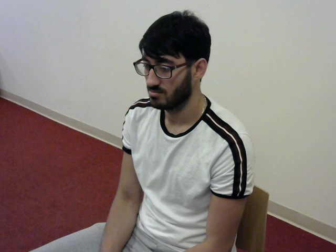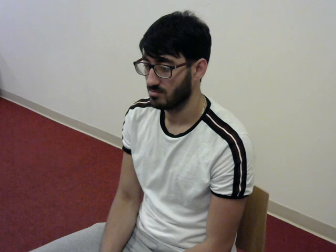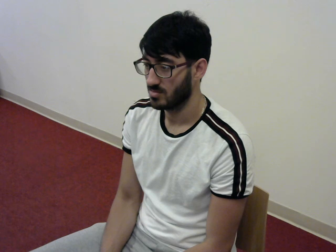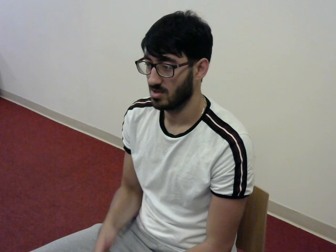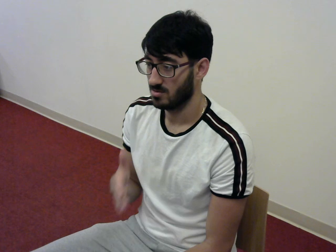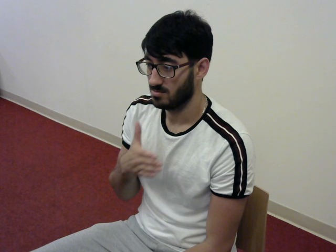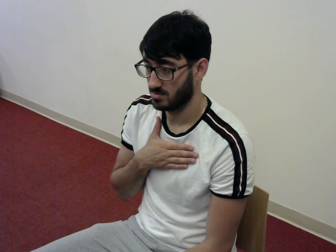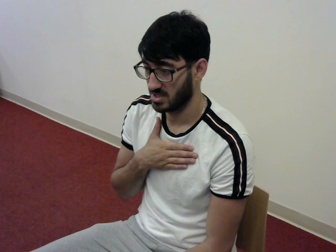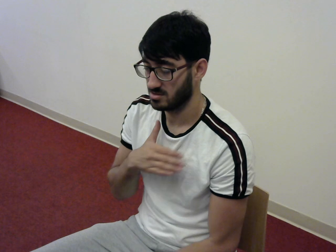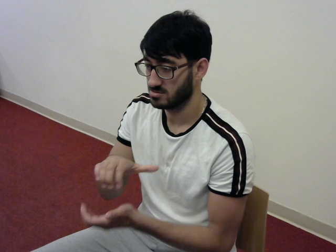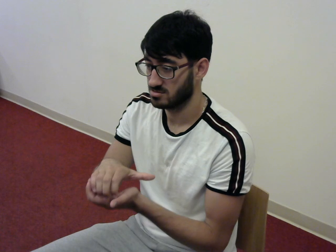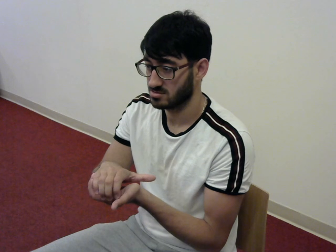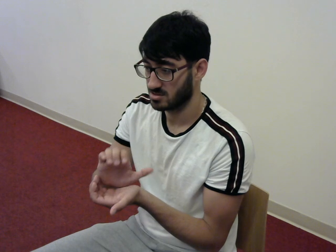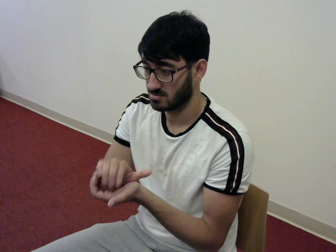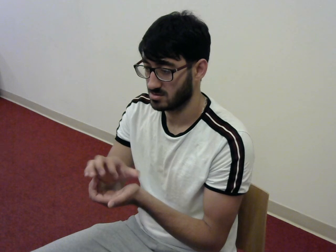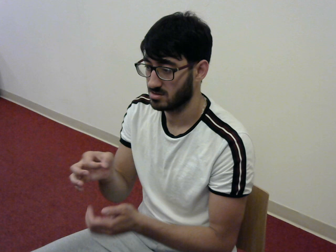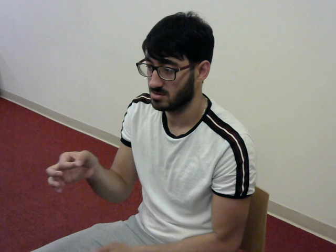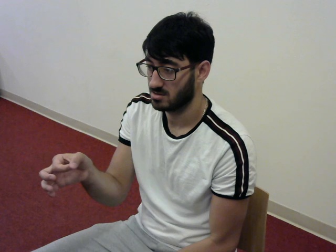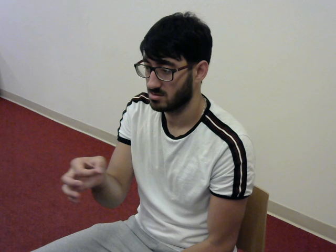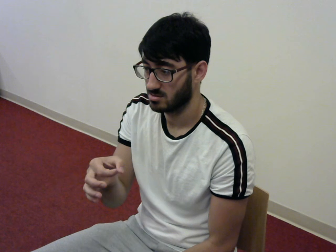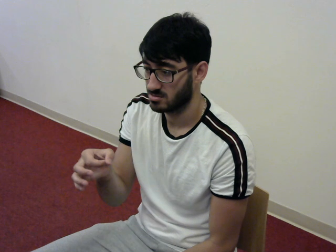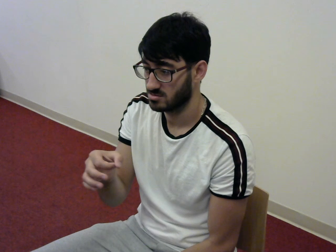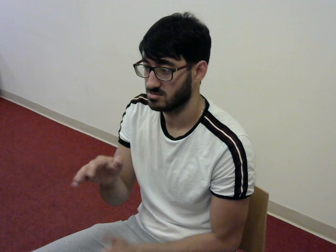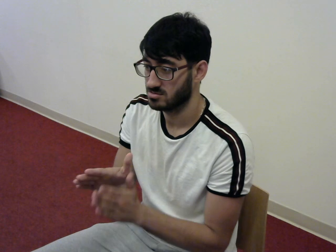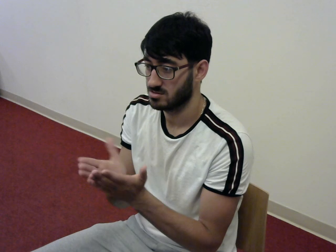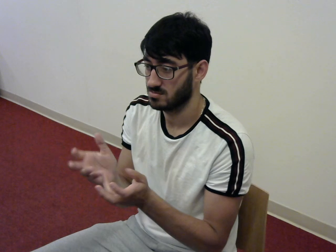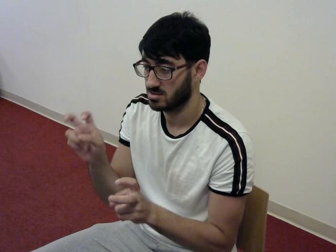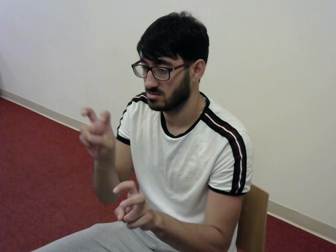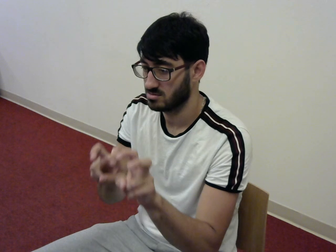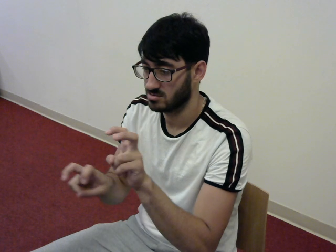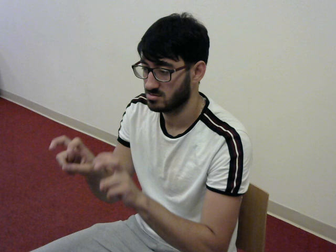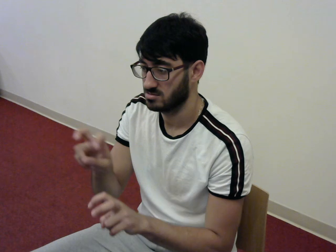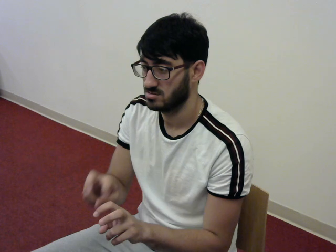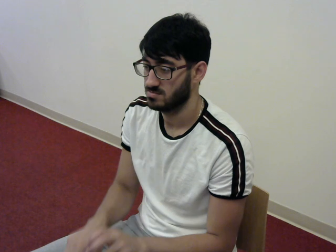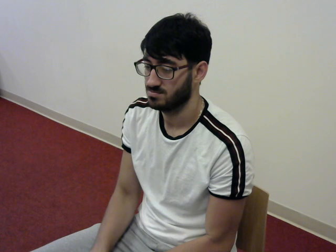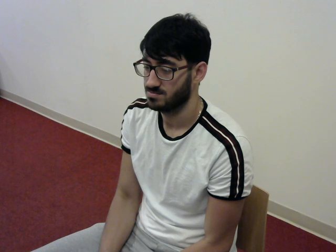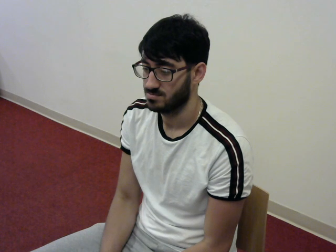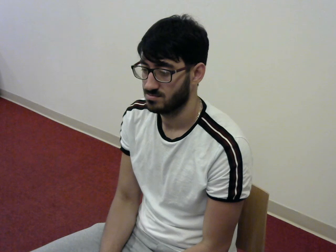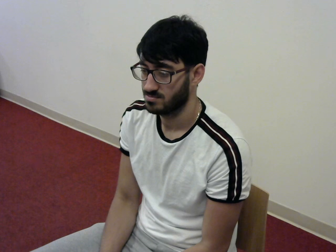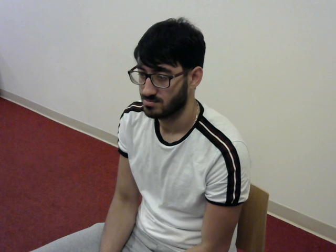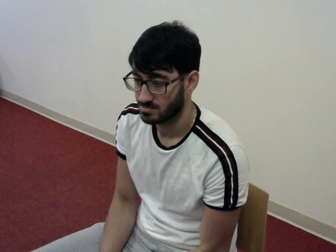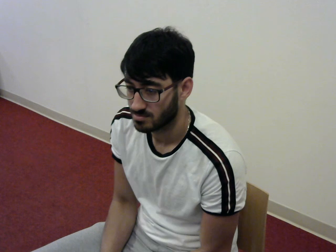Mən "Dəfinələr Adası" kitabını axtarıram